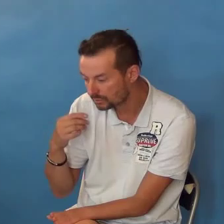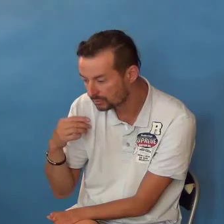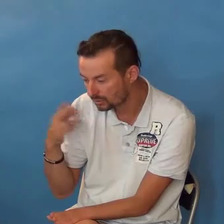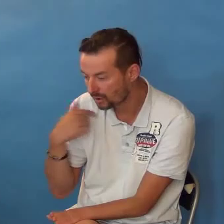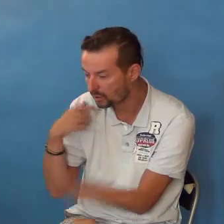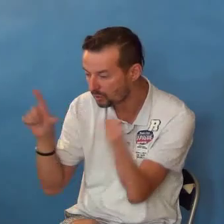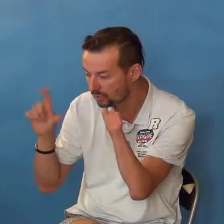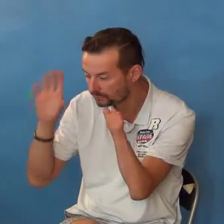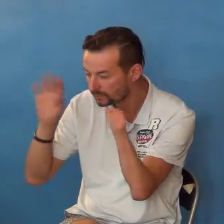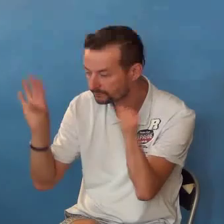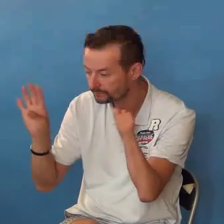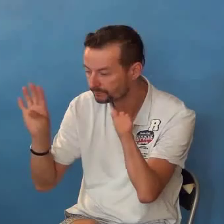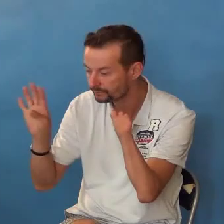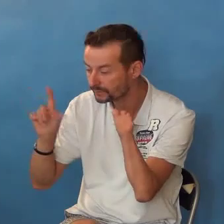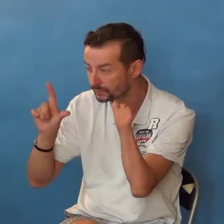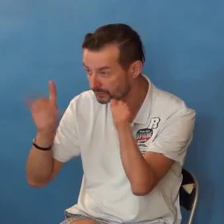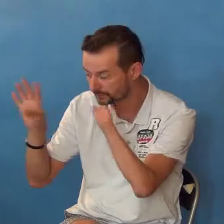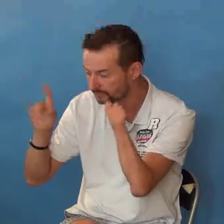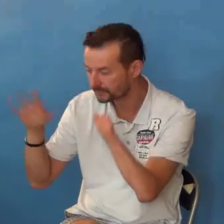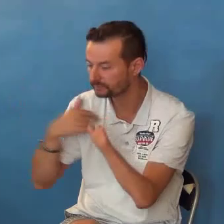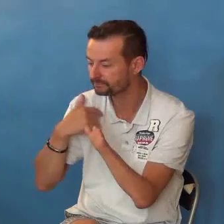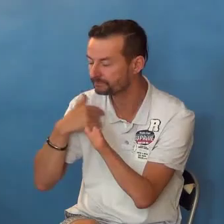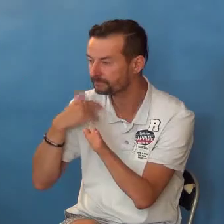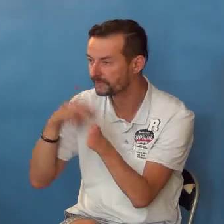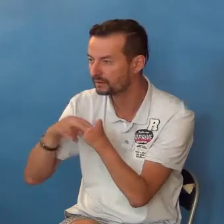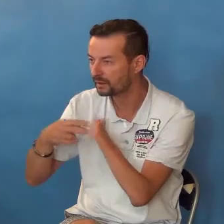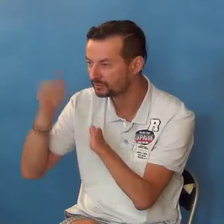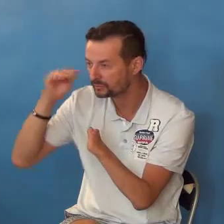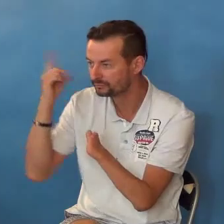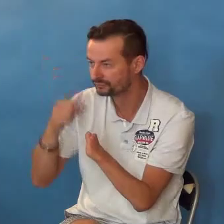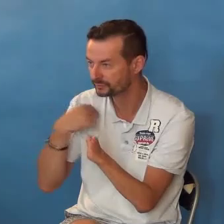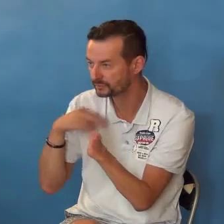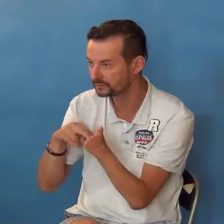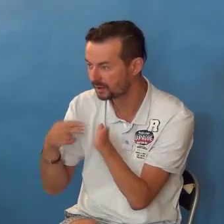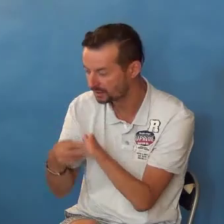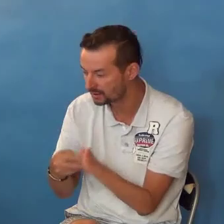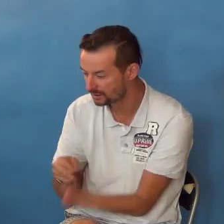Ja od siódmej do dziewiątej wieczorem idę uczyć się tańczyć.